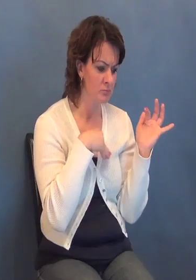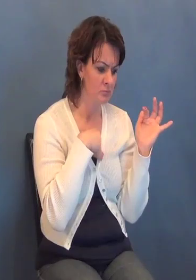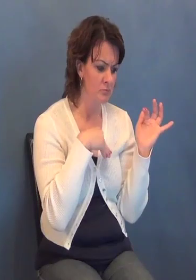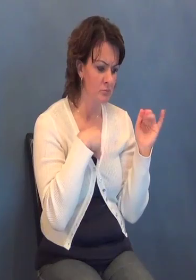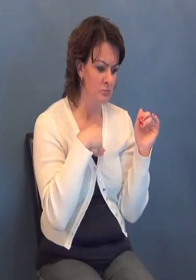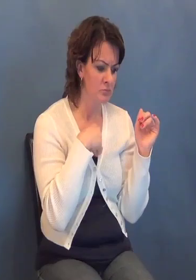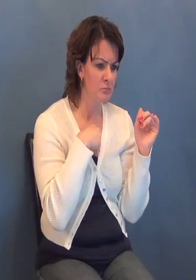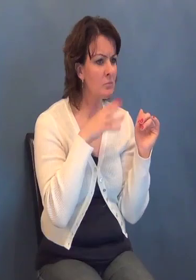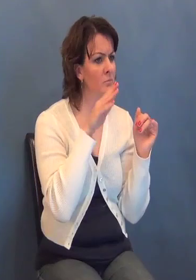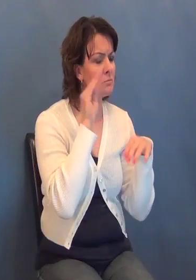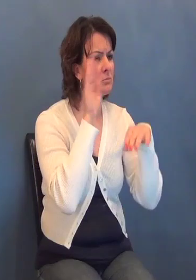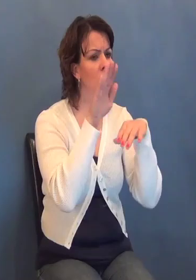Mogę.